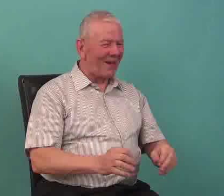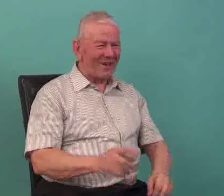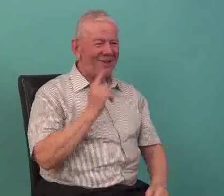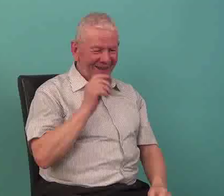Prawda.